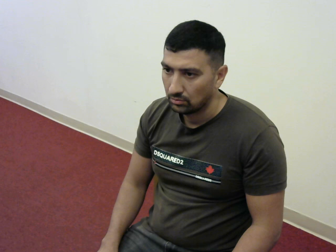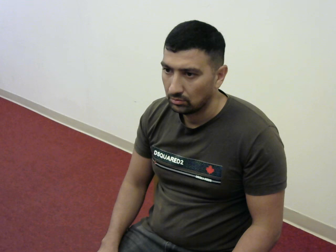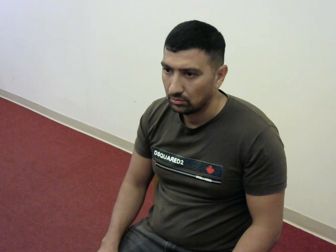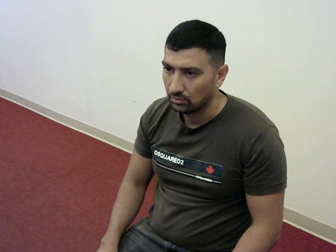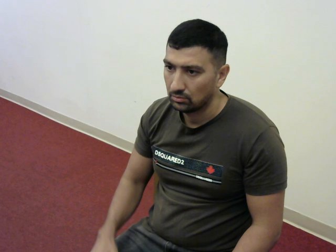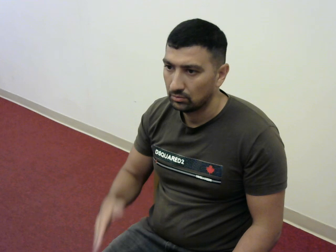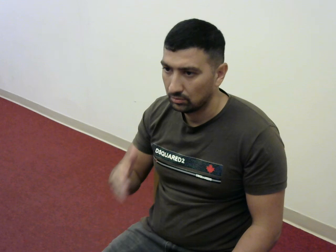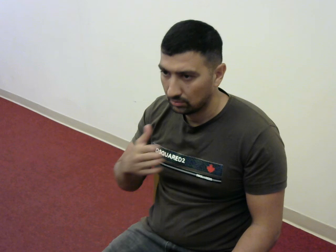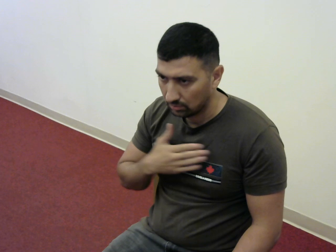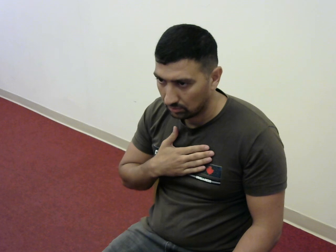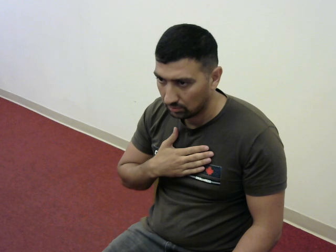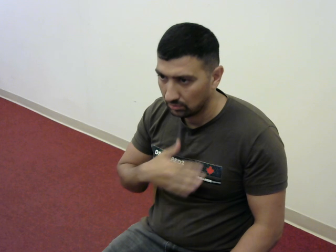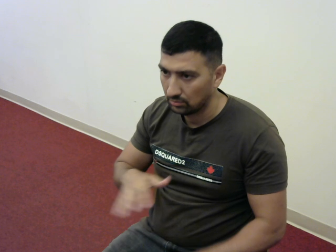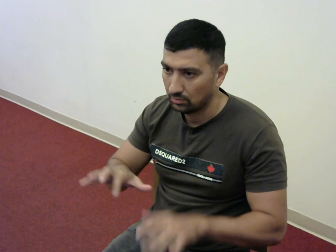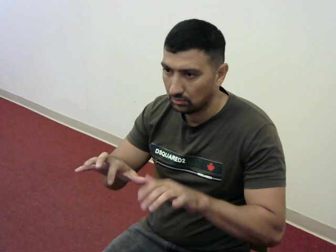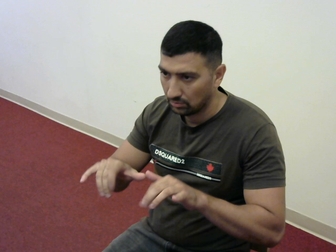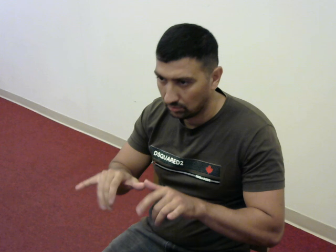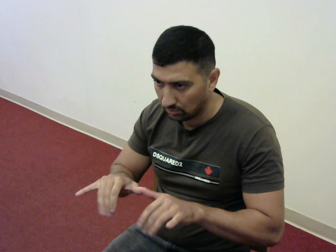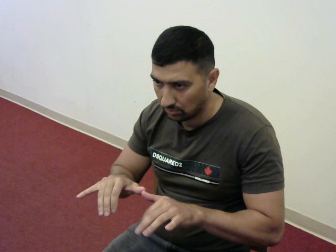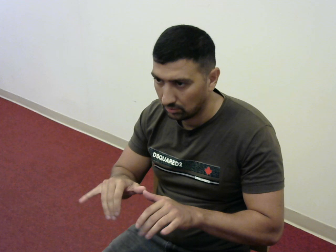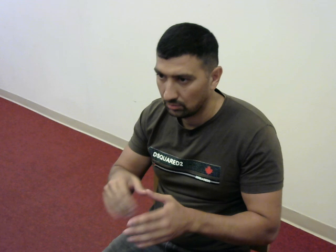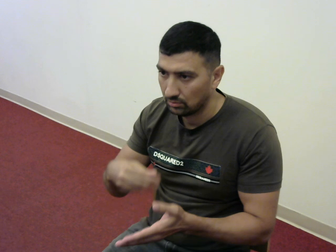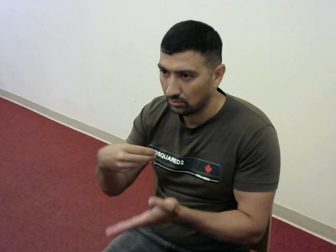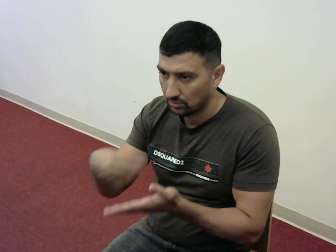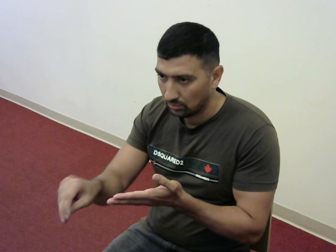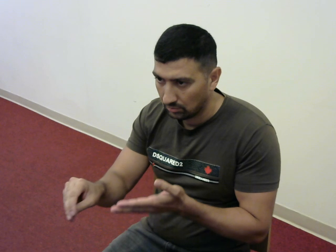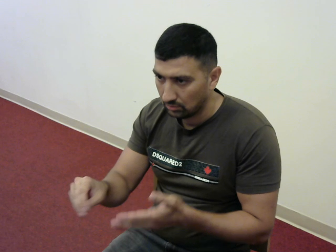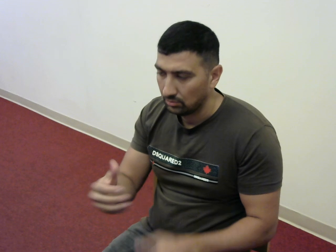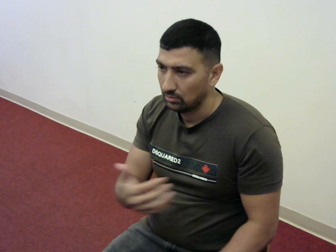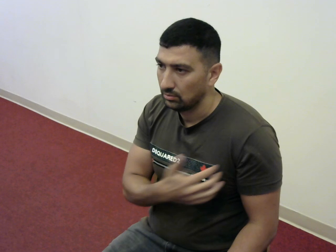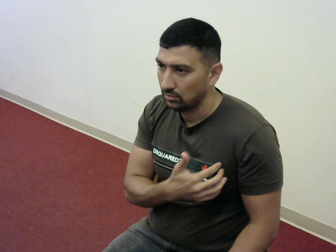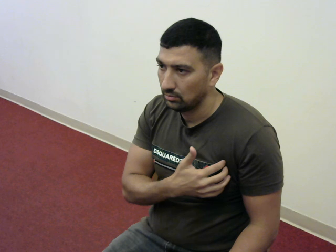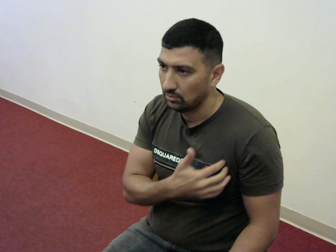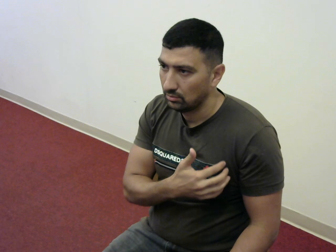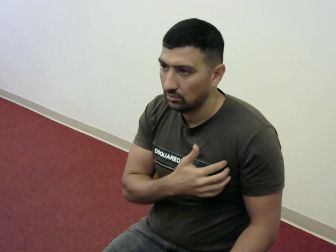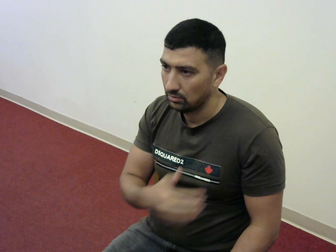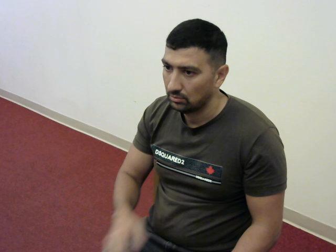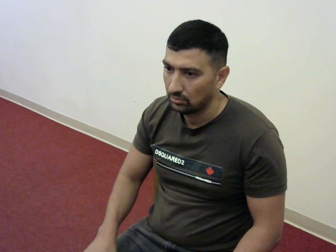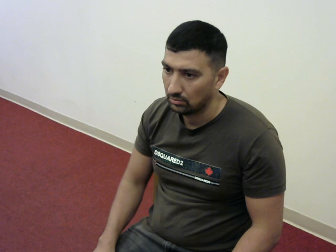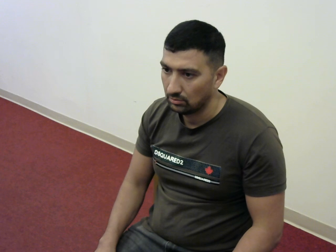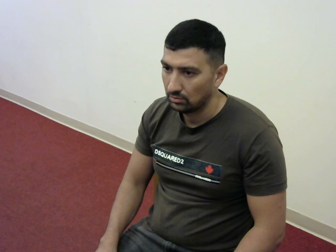Mən kompüter almaq istəyirəm